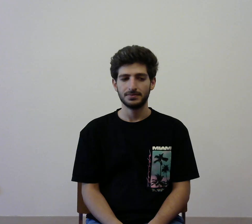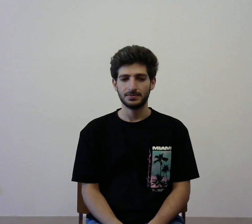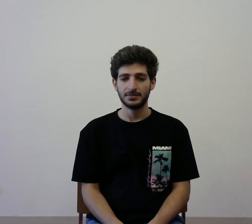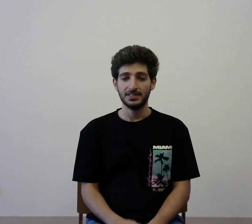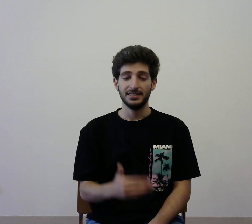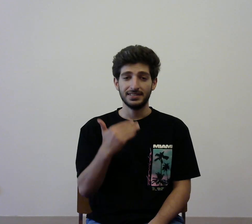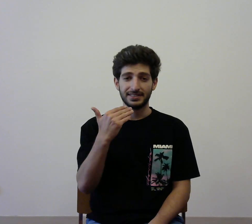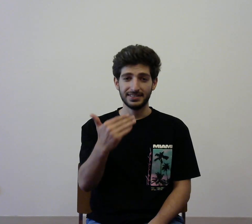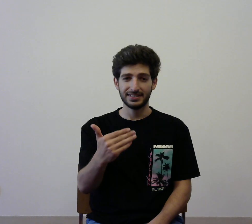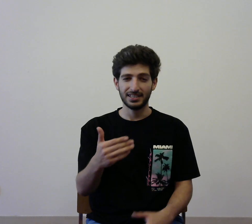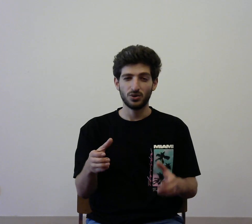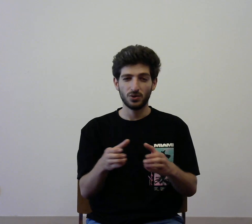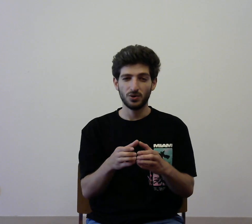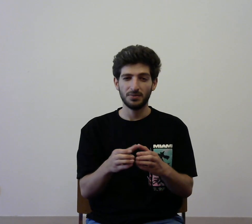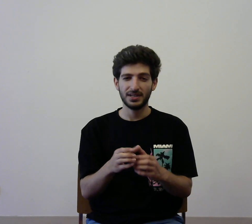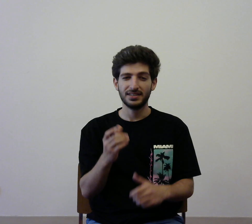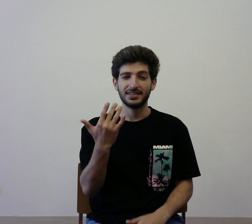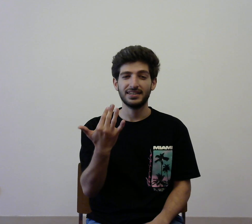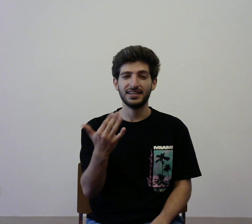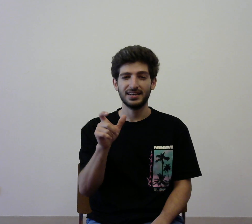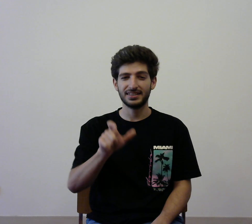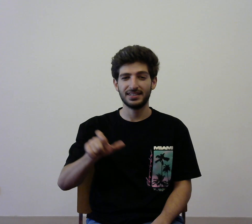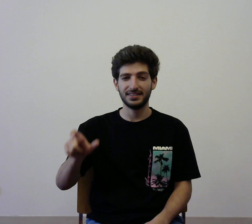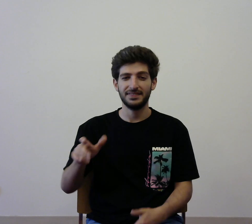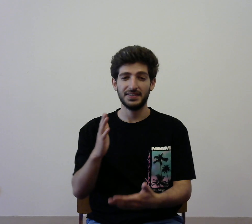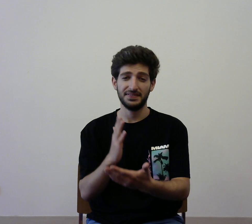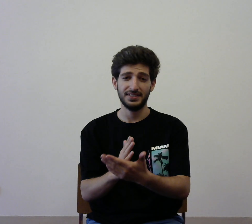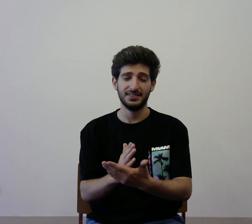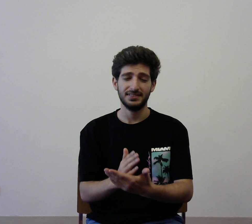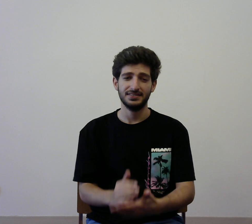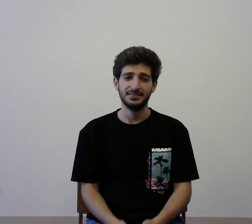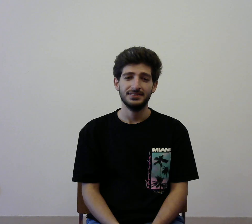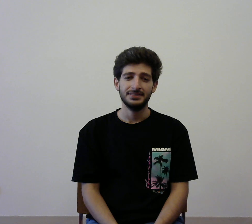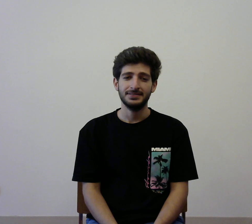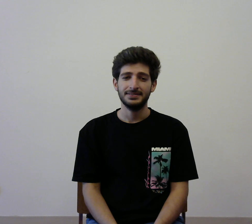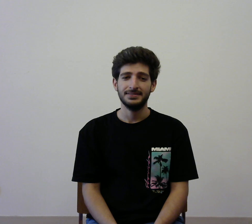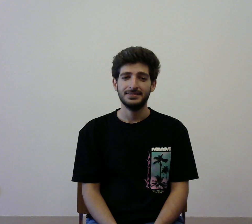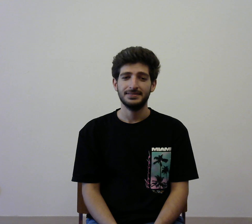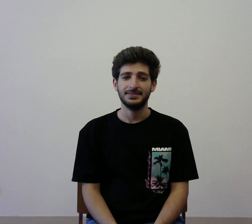Sizin komandada neçə nəfər var?